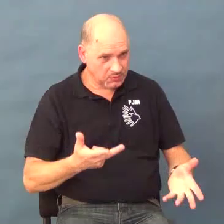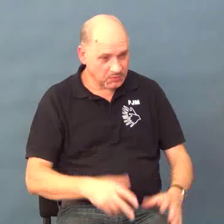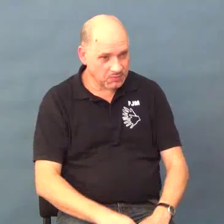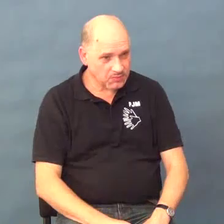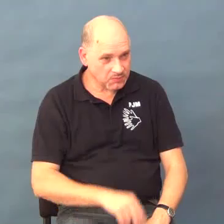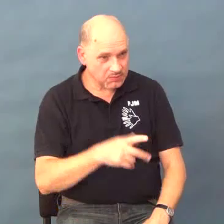Ty będziesz miał urlop?